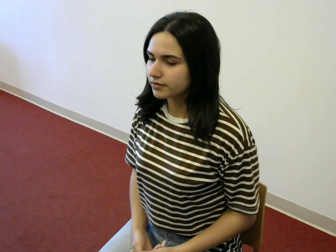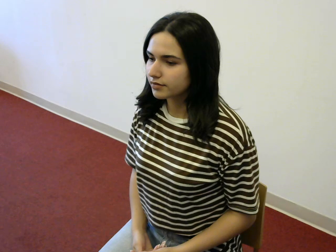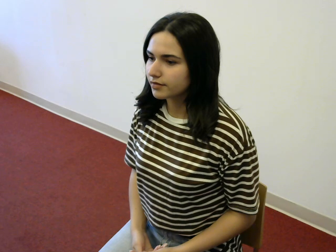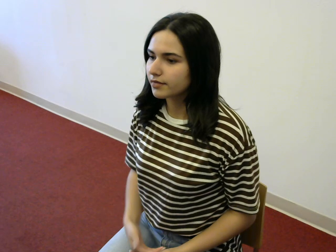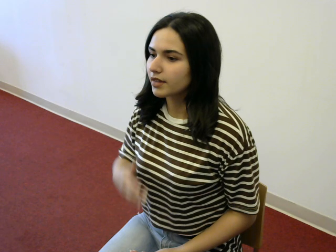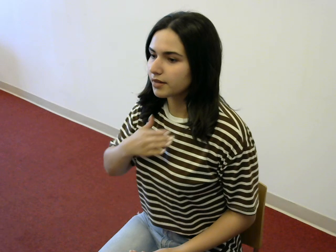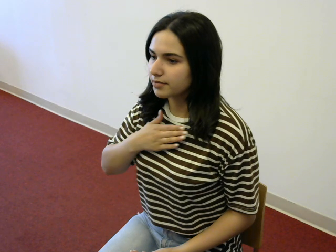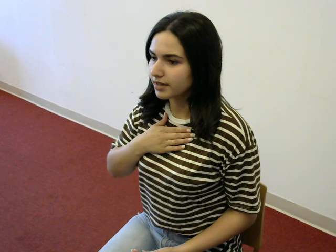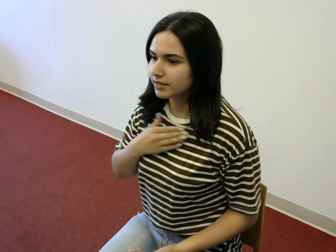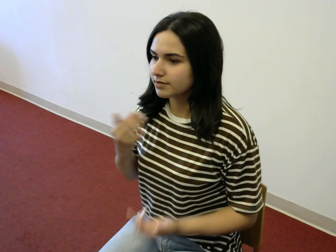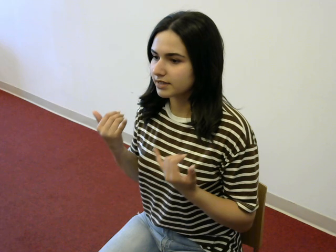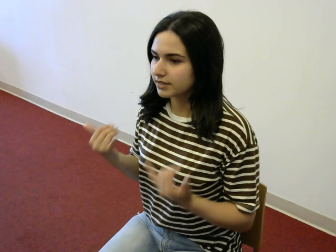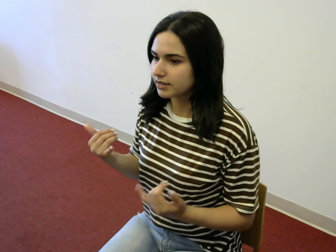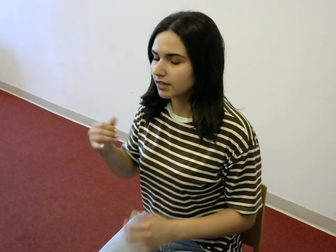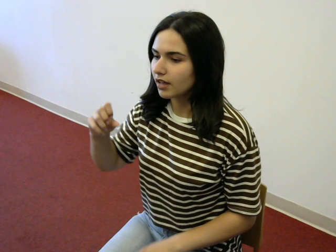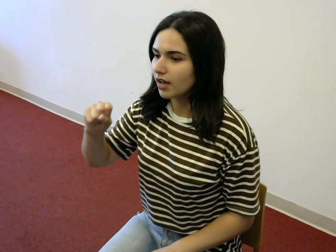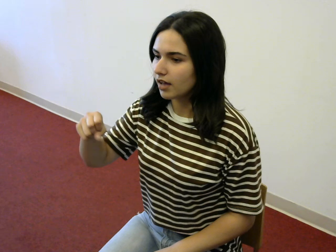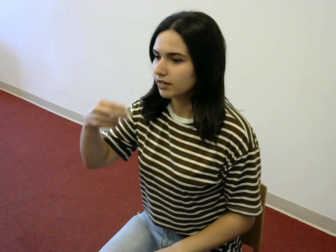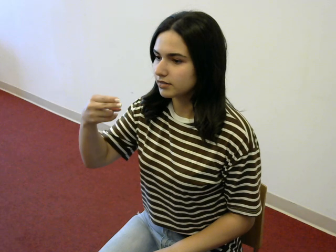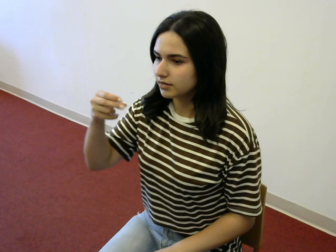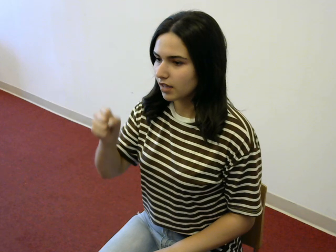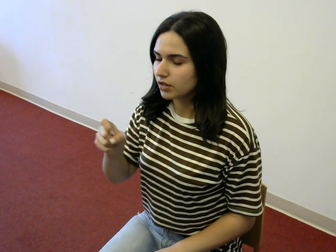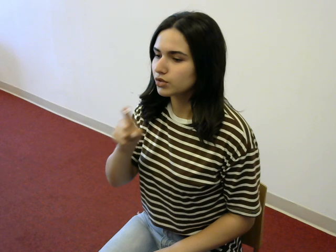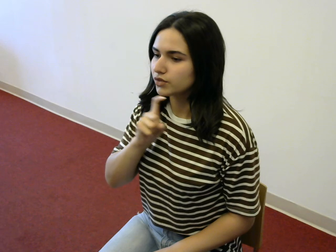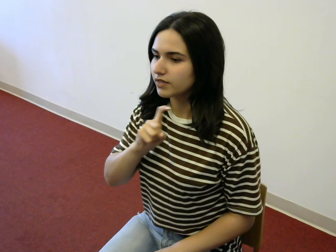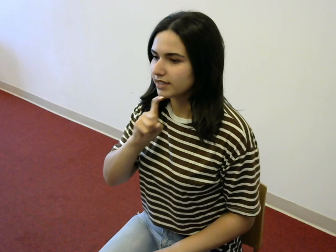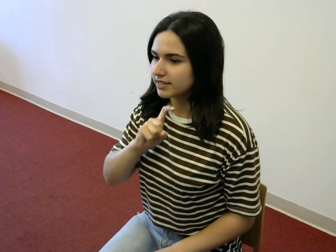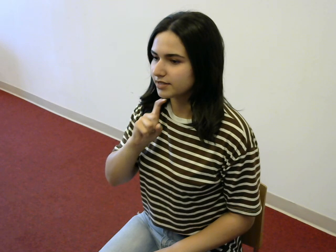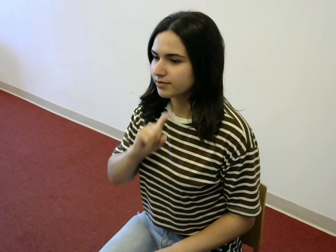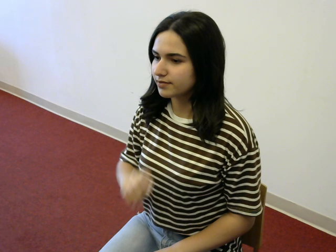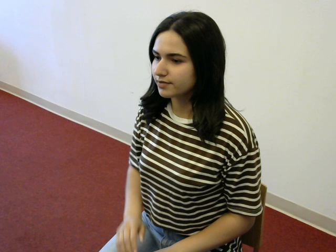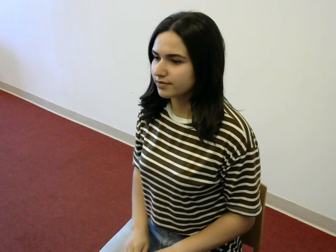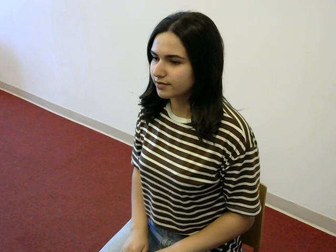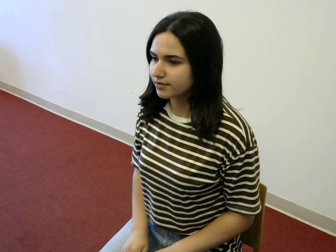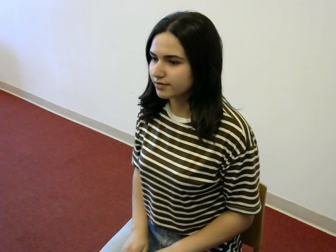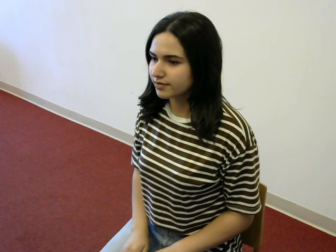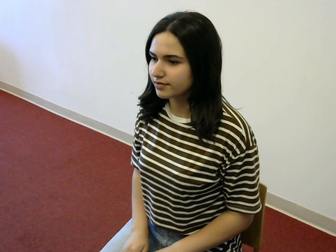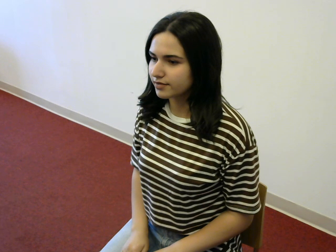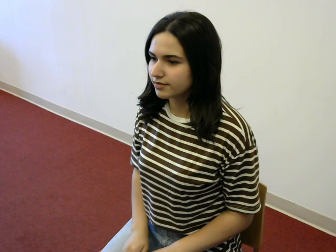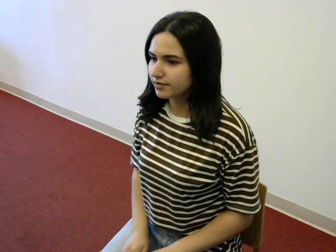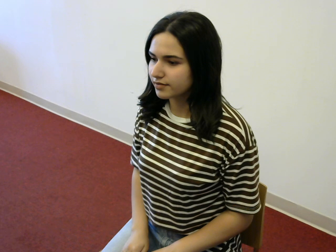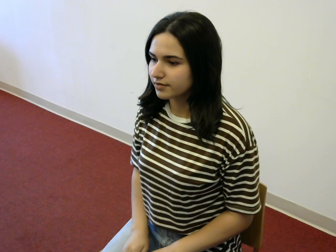Mən indi ADA universitetindəyəm